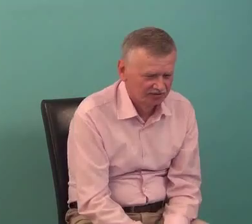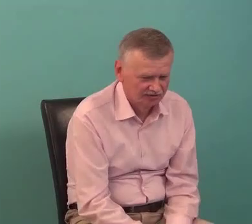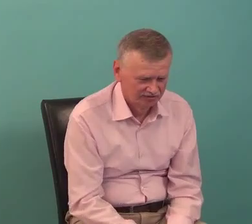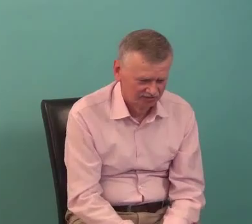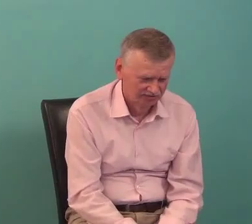Nie ma.